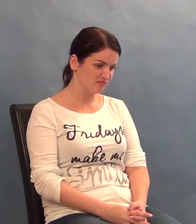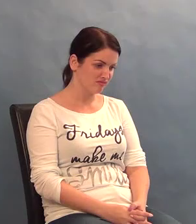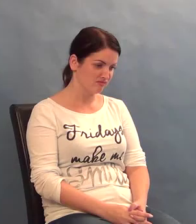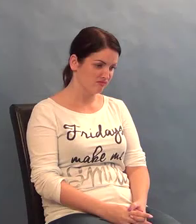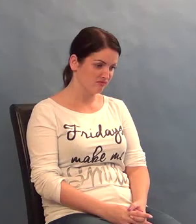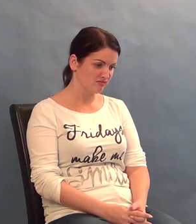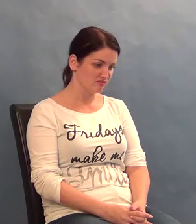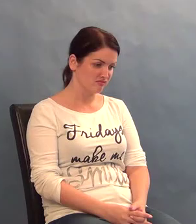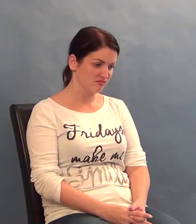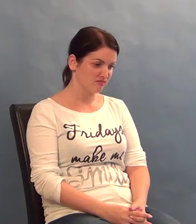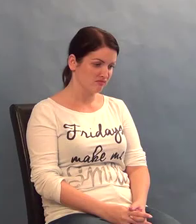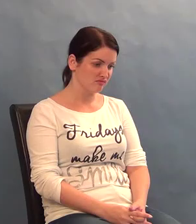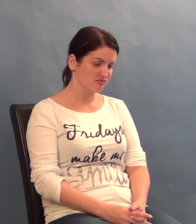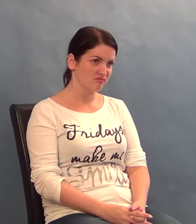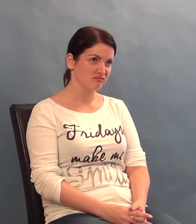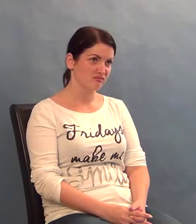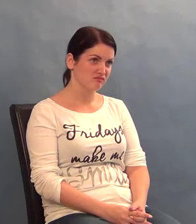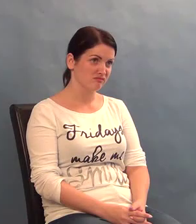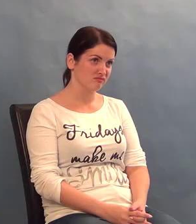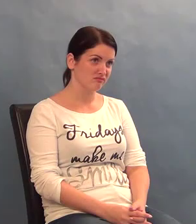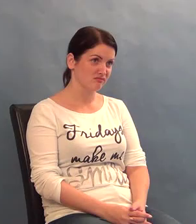A dwudziestego trzeciego lutego?